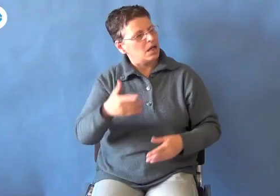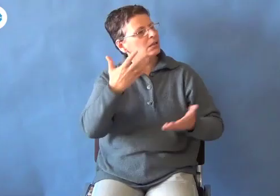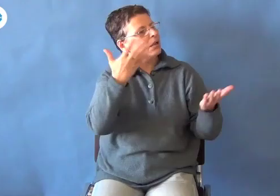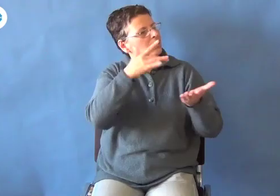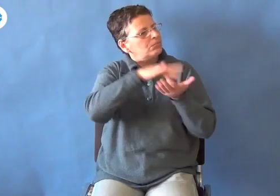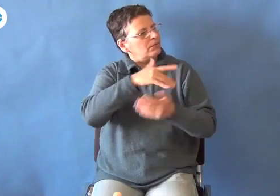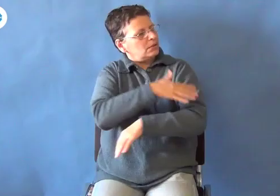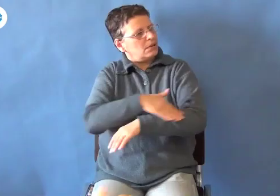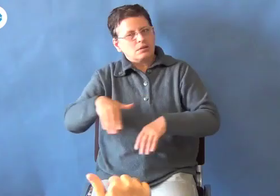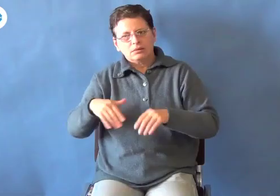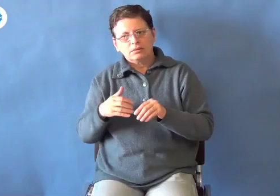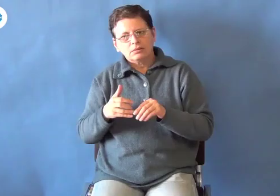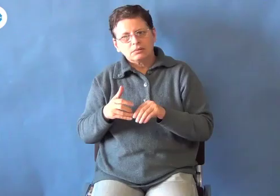W jakim miejscu za granicą?